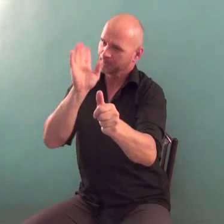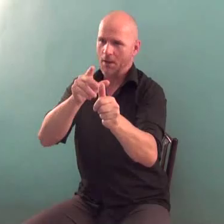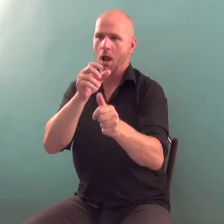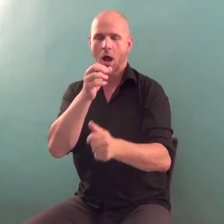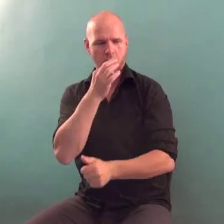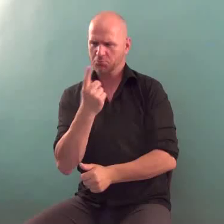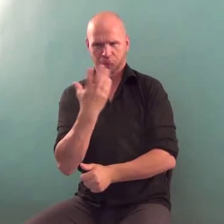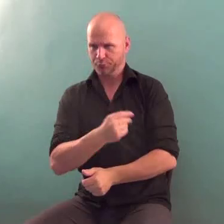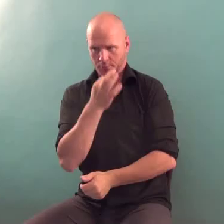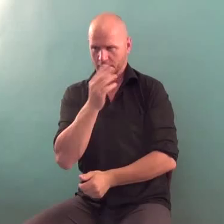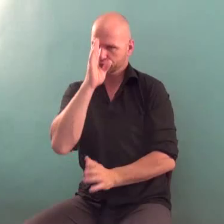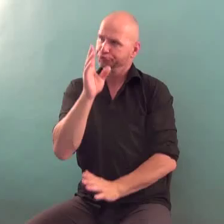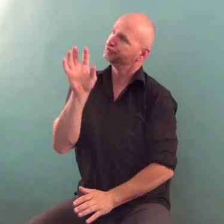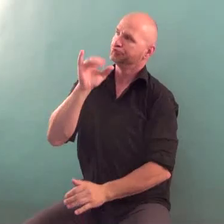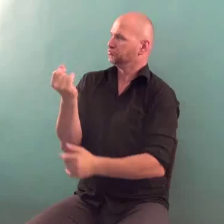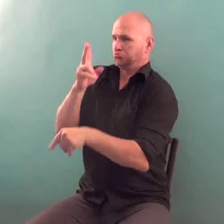Pani nie zorientowała się, że to coś dziwnego.